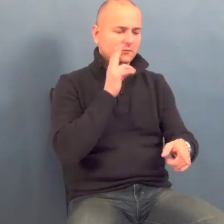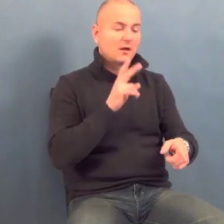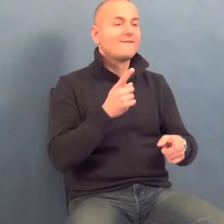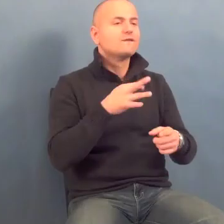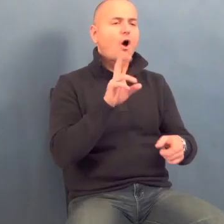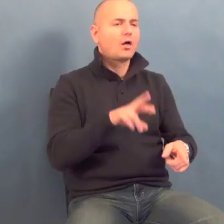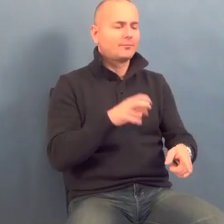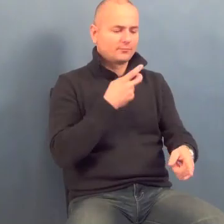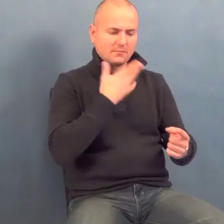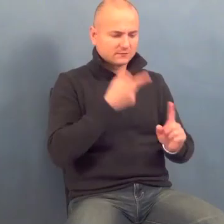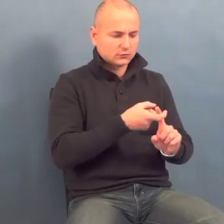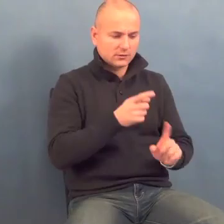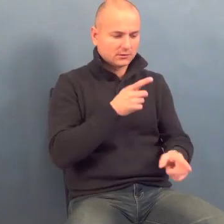Tak nie widzę, to nie jest wolt.